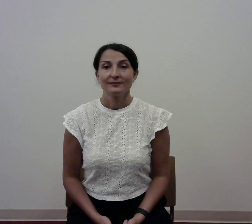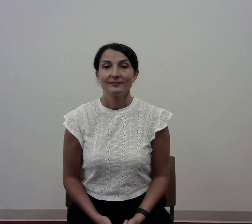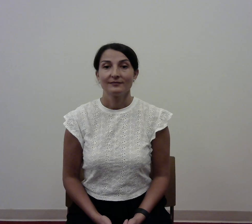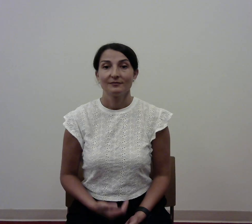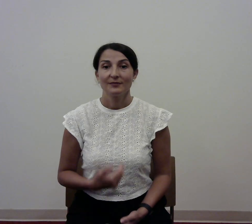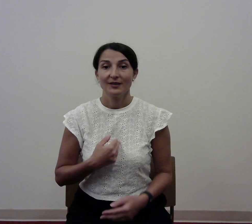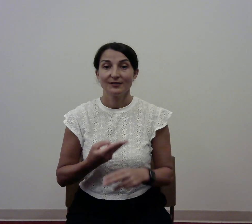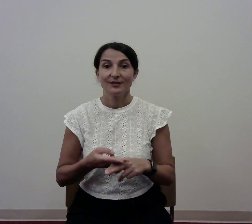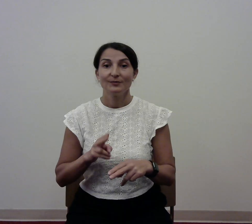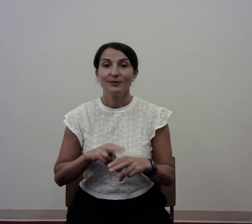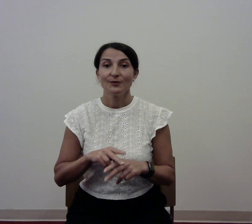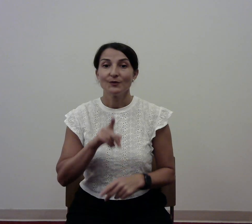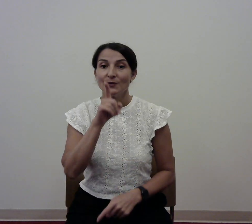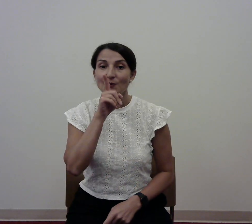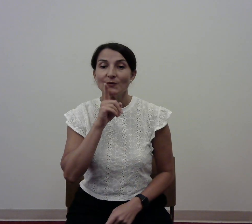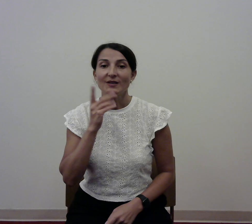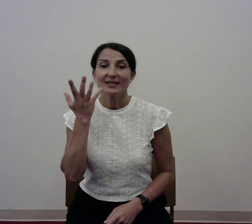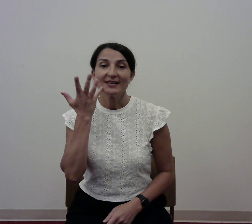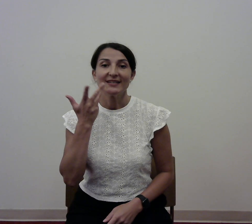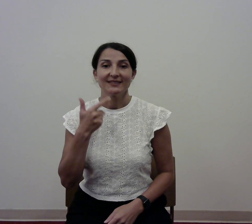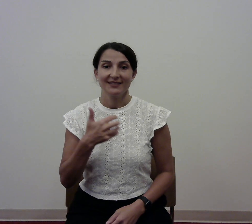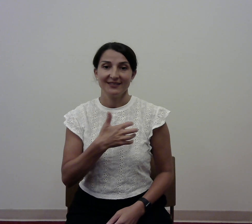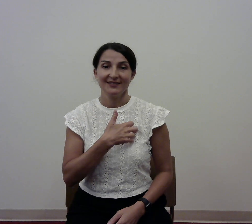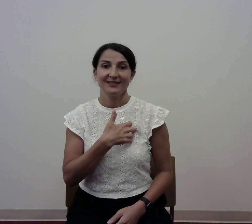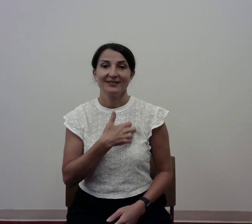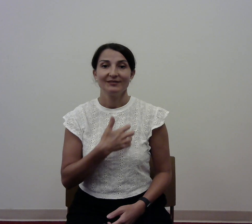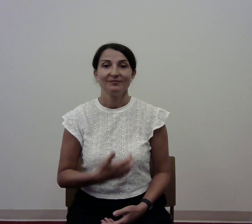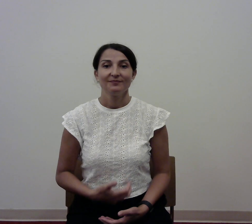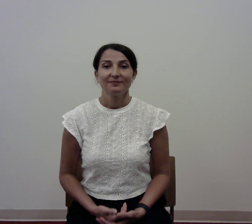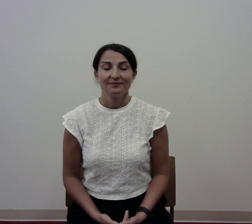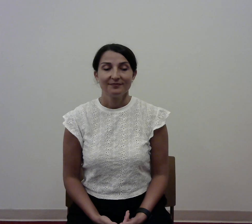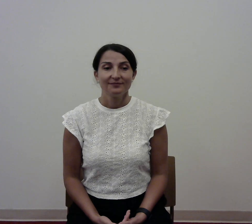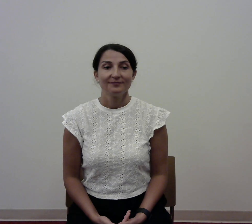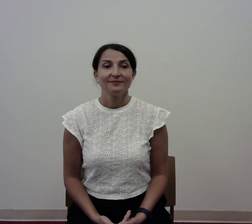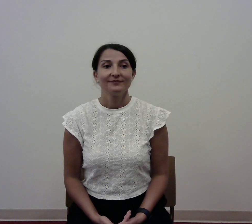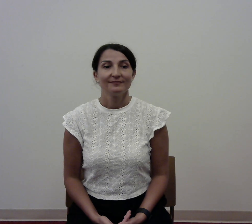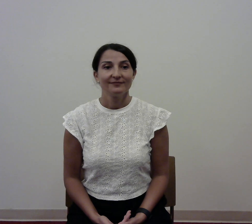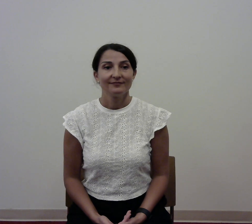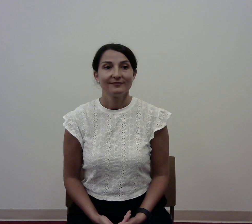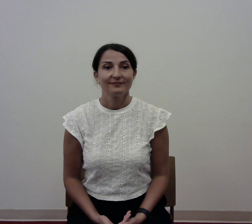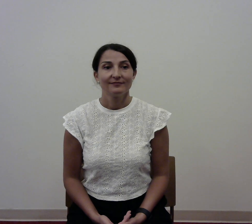Mən bunun göy rəngdə olanını istəyirəm